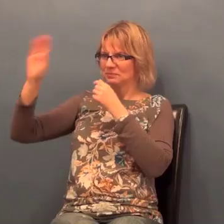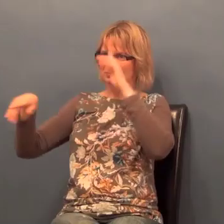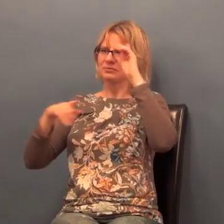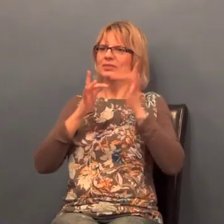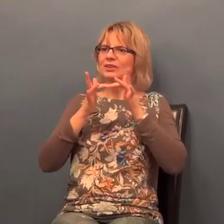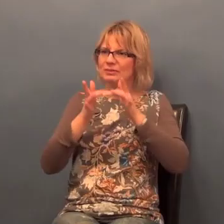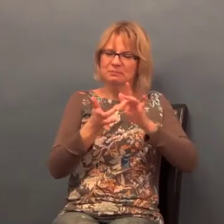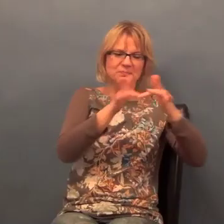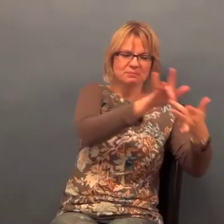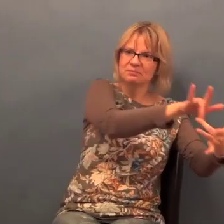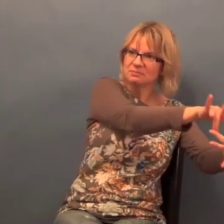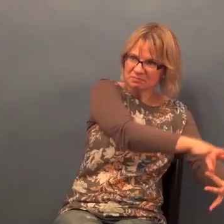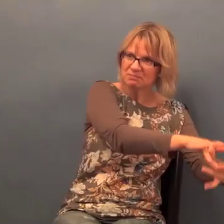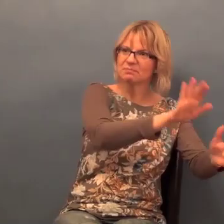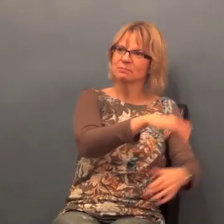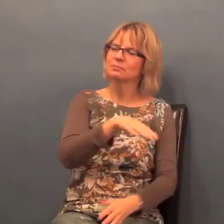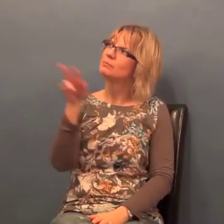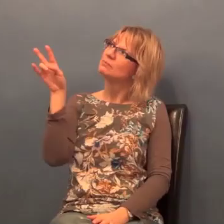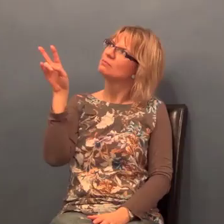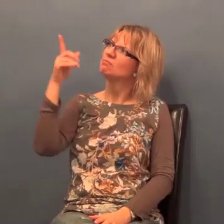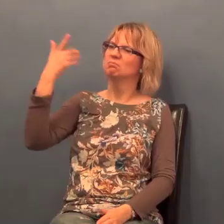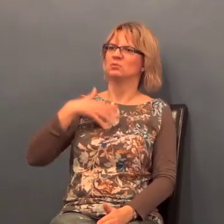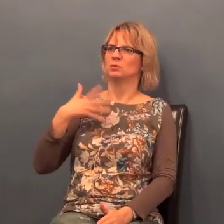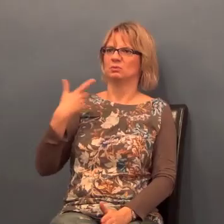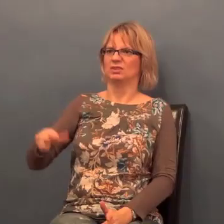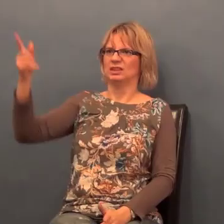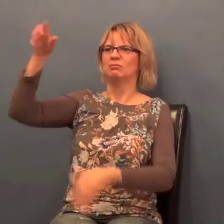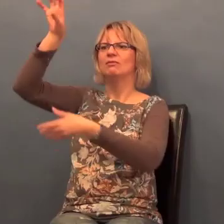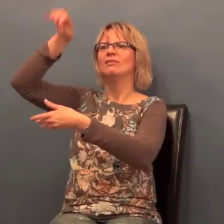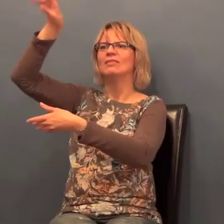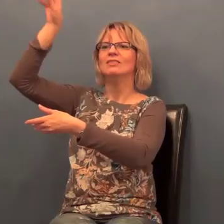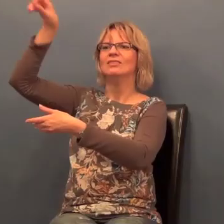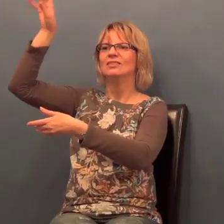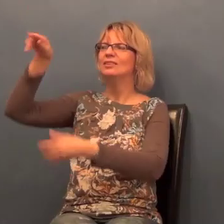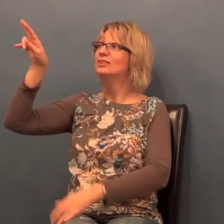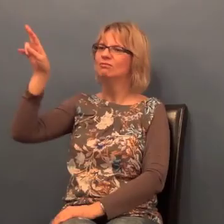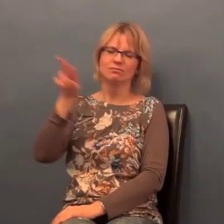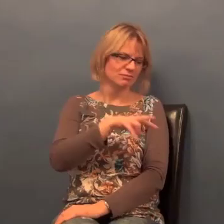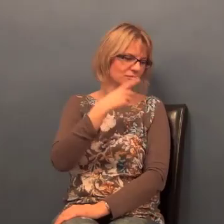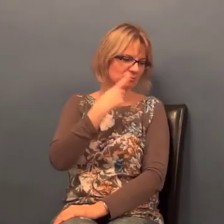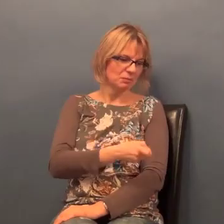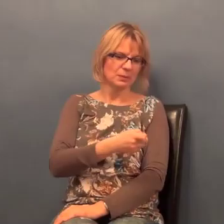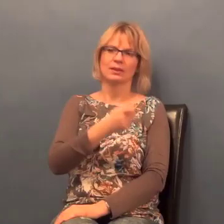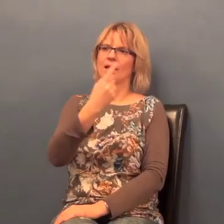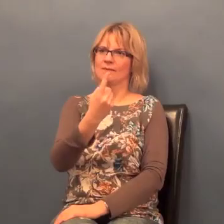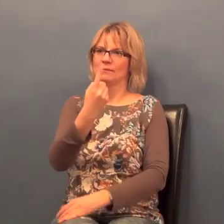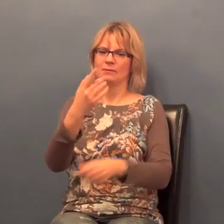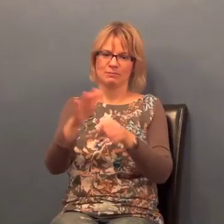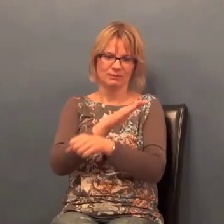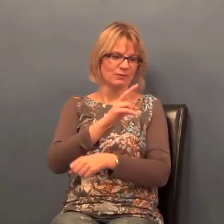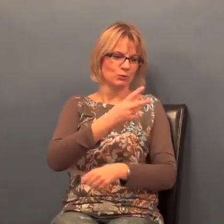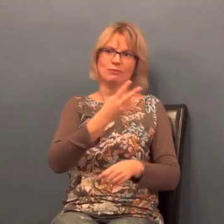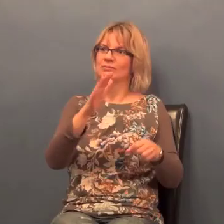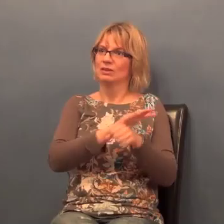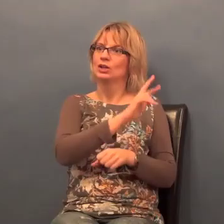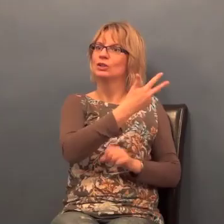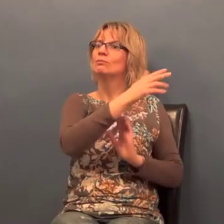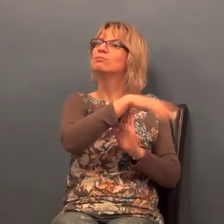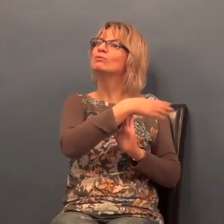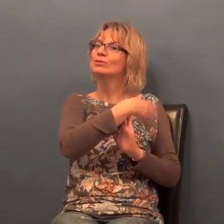Chłopiec odłożył rower, zauważył stojące kosze. Mężczyzna był nadal zajęty zbieraniem gruszek.